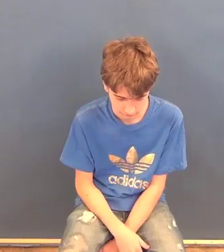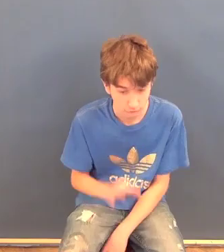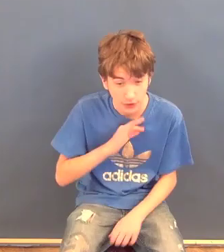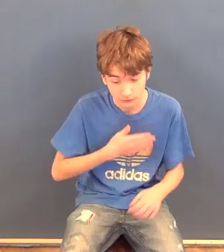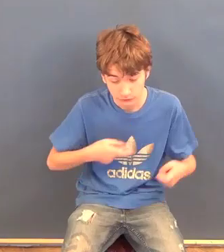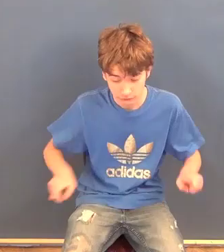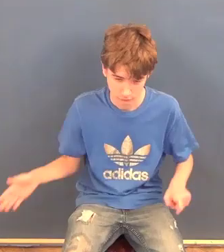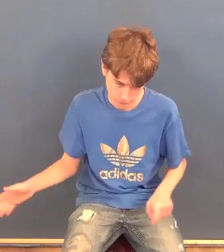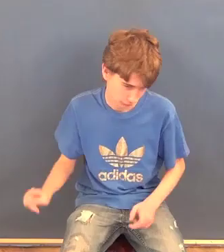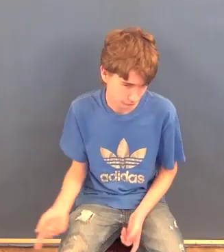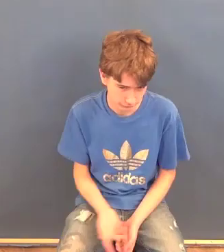Właściciel siedząc, nie może piłować.